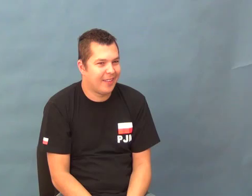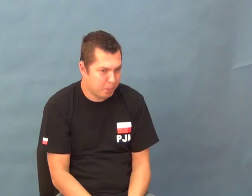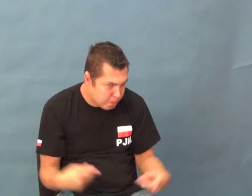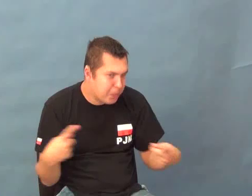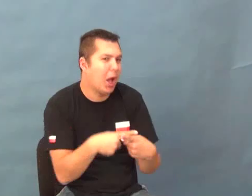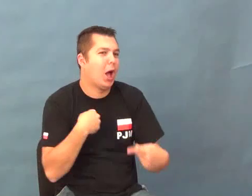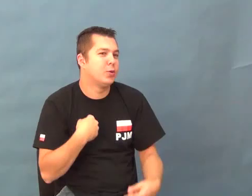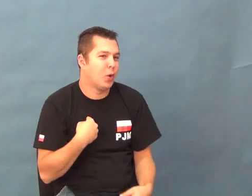Pasuje mi.